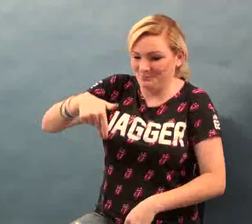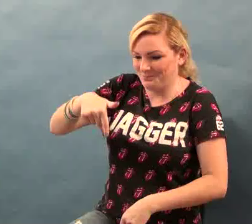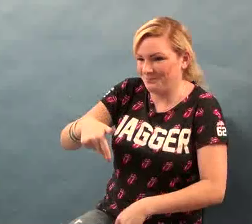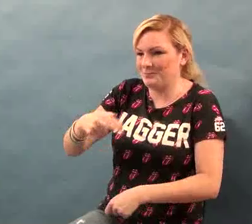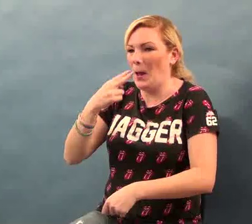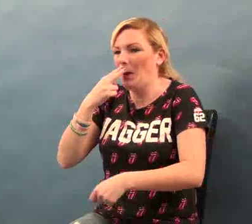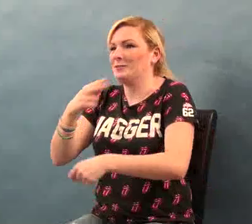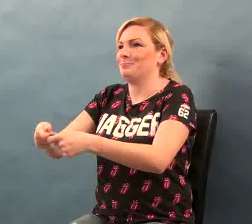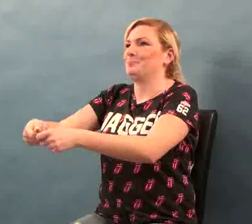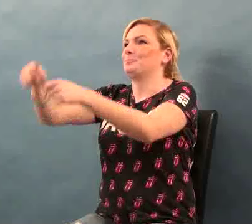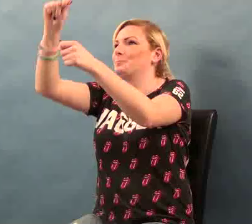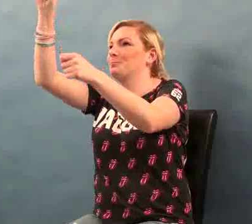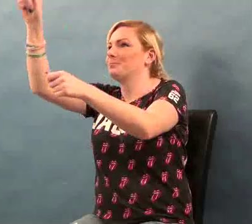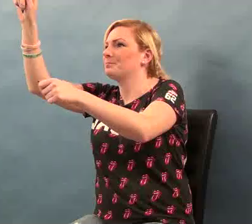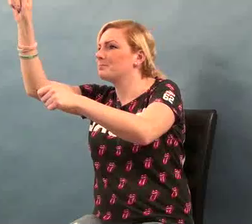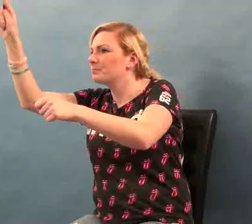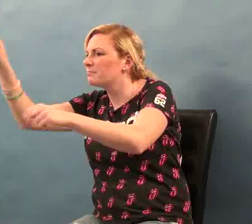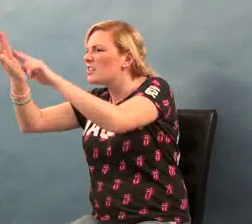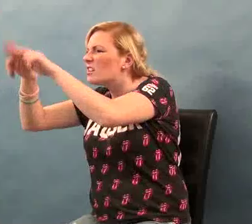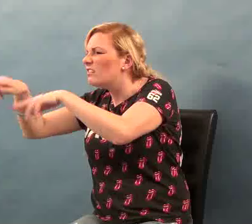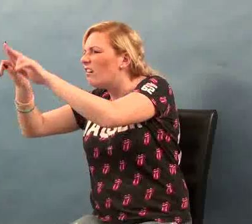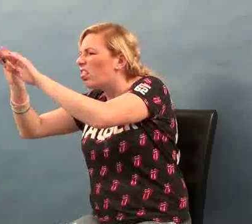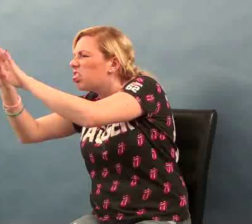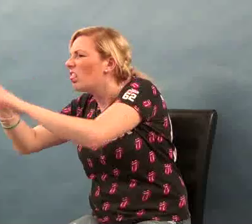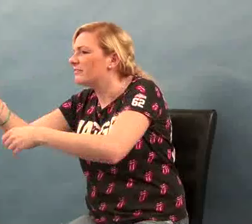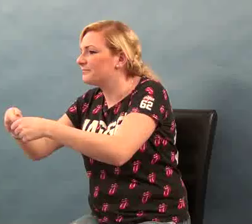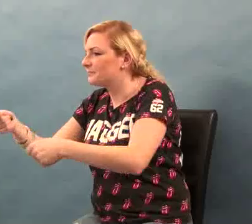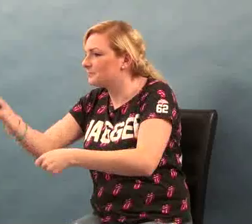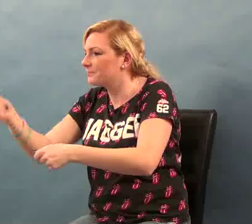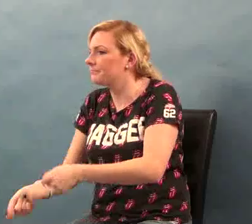Charlie rzuca do tyłu resztkami kitu.